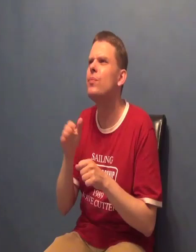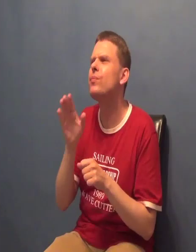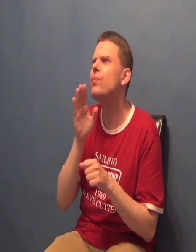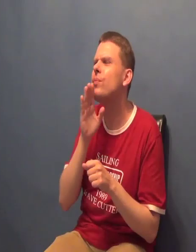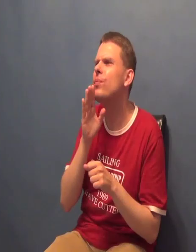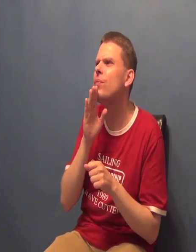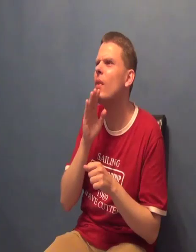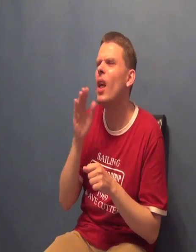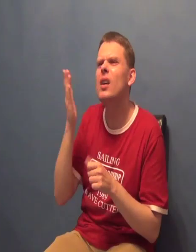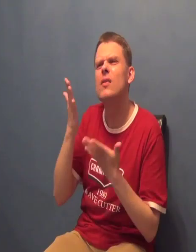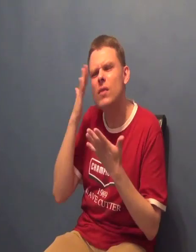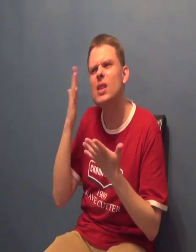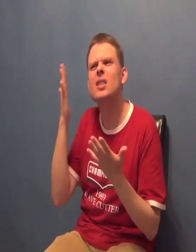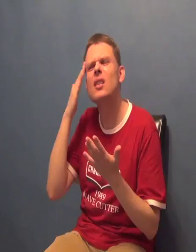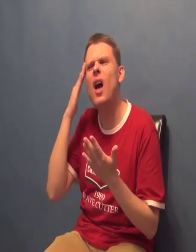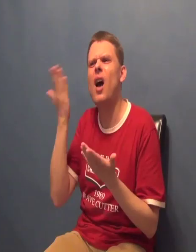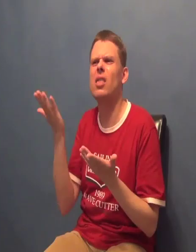To... wiesz, taka znana...